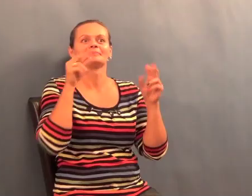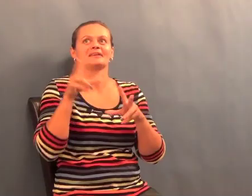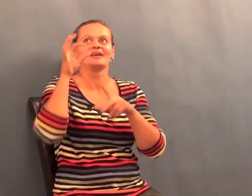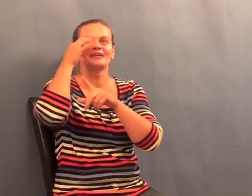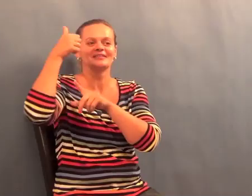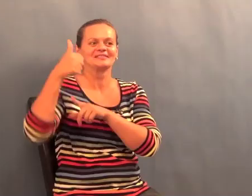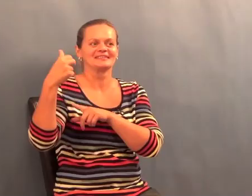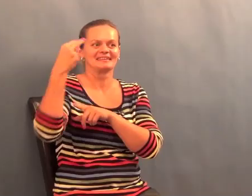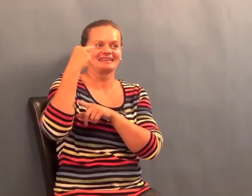Kot stał i się na niego patrzył.